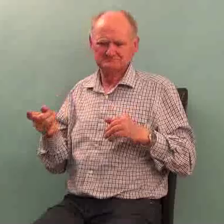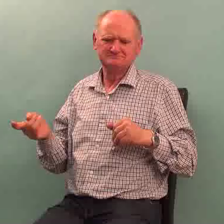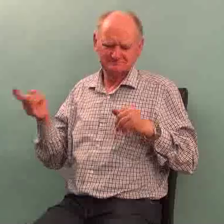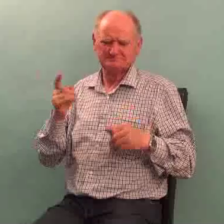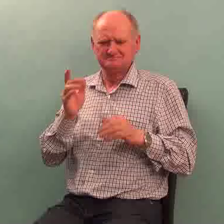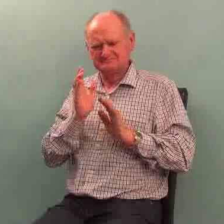Migają.